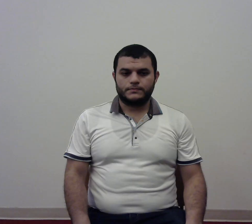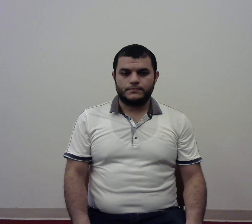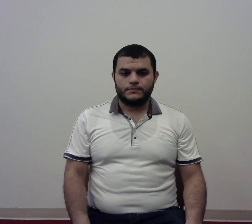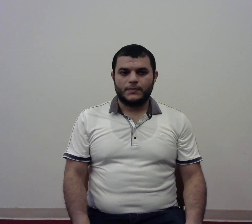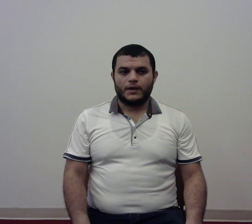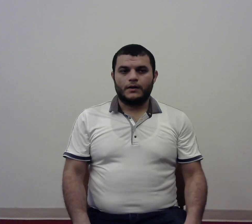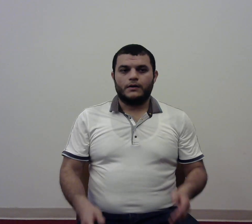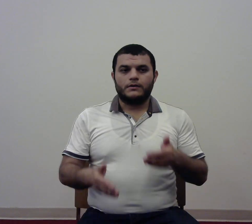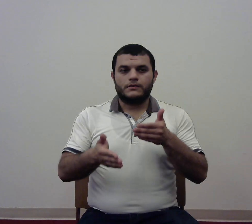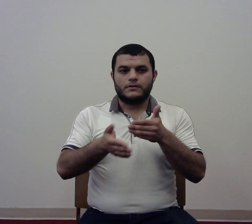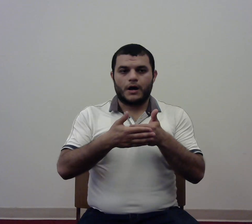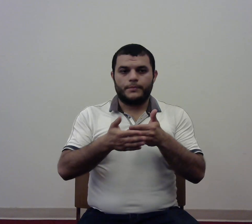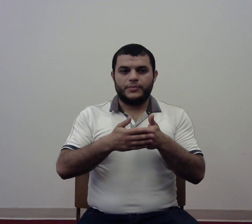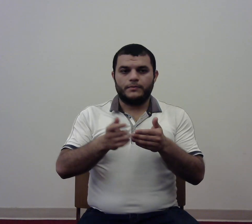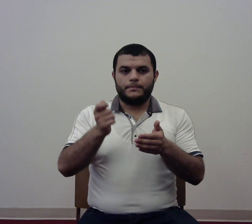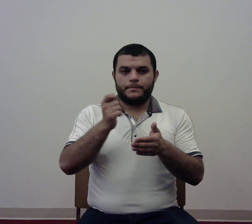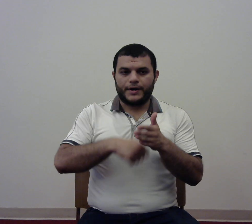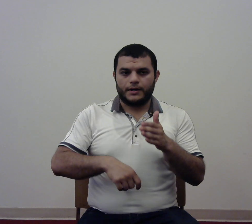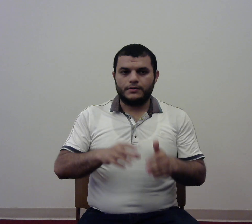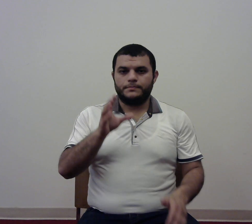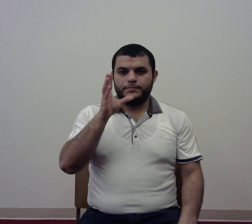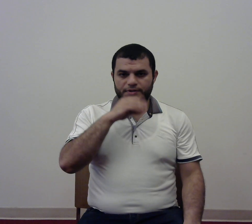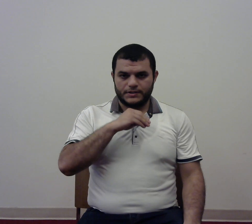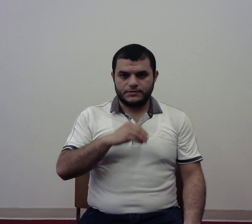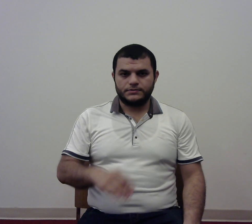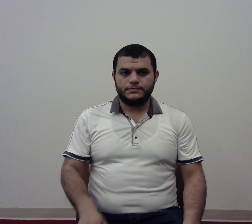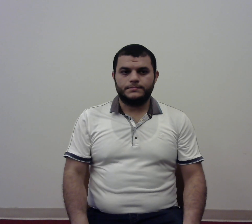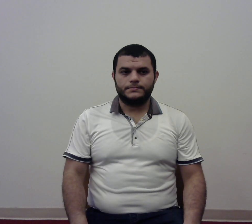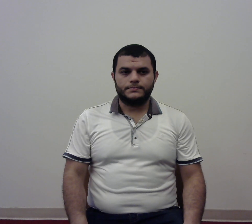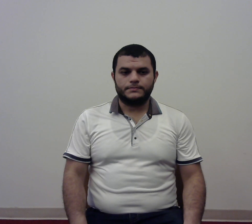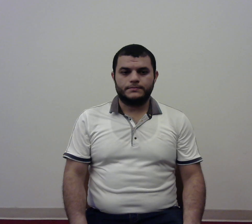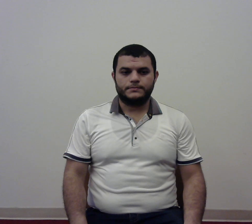Qapını bağlaya bilərsinizmi?